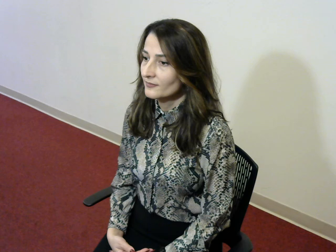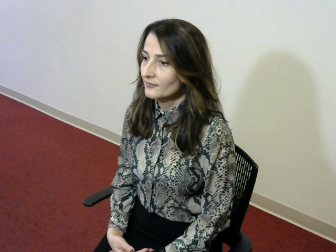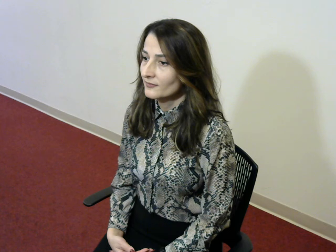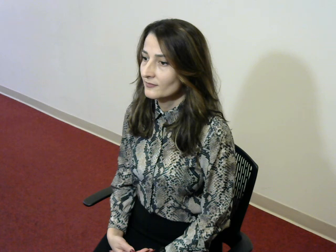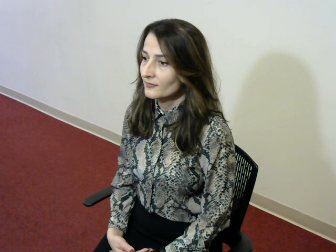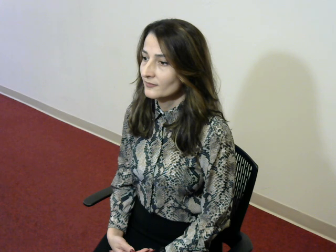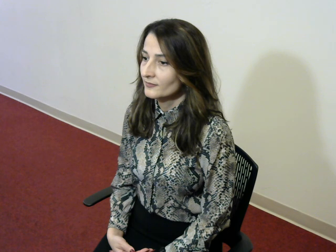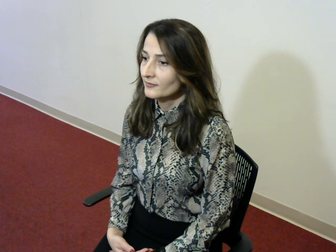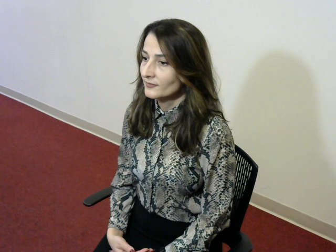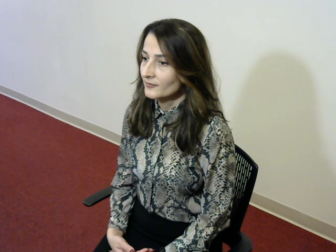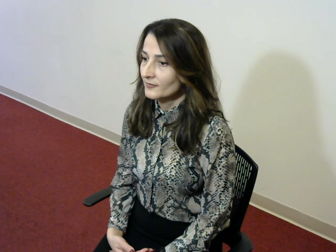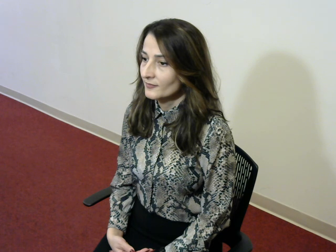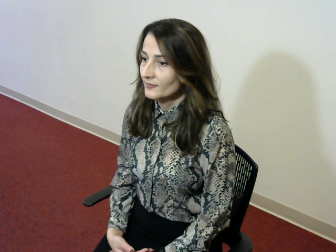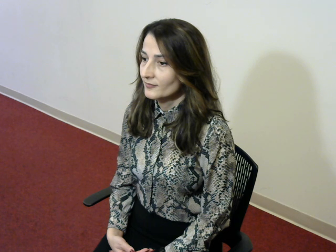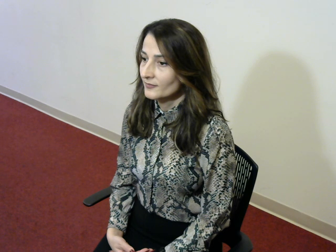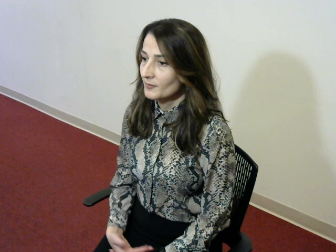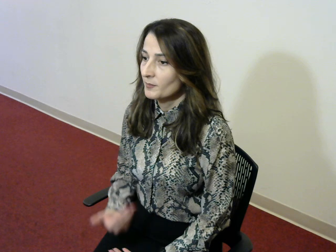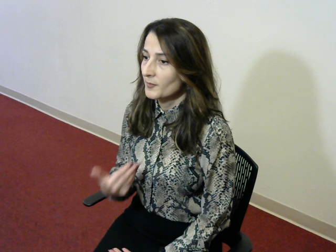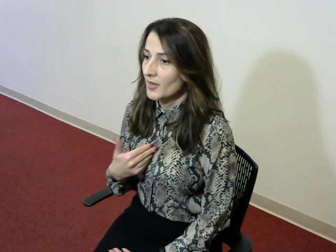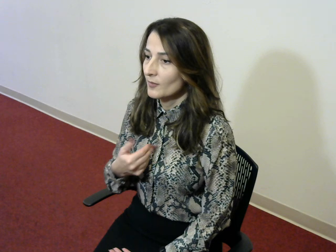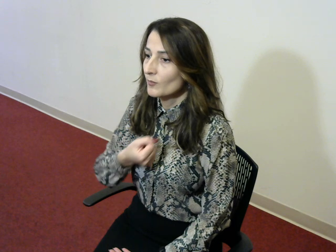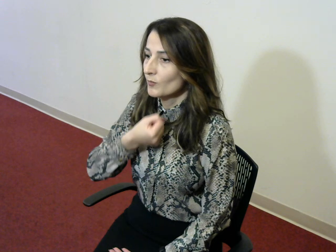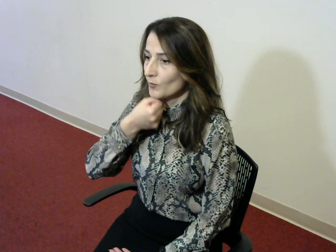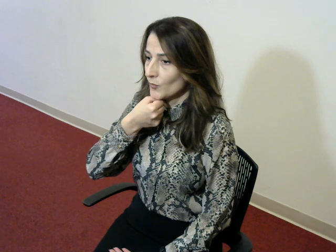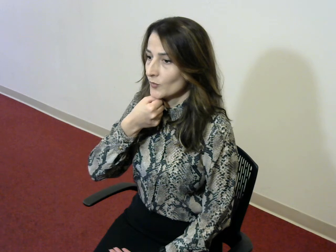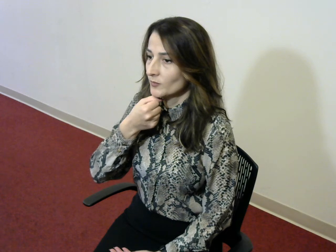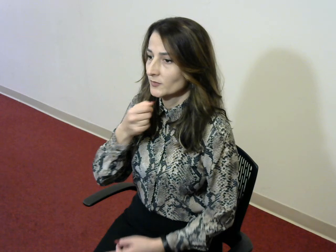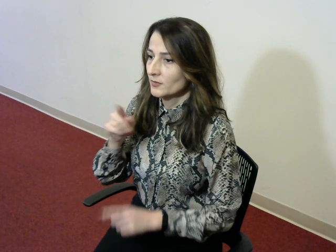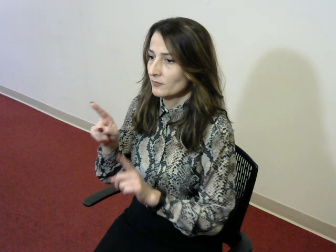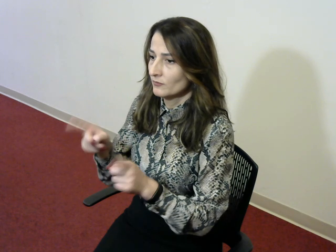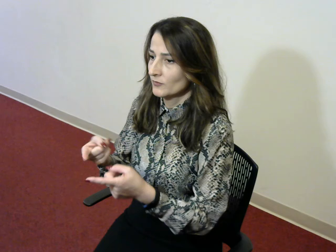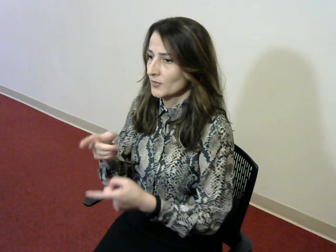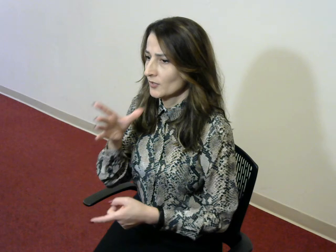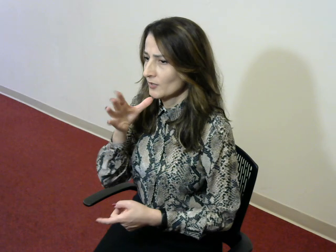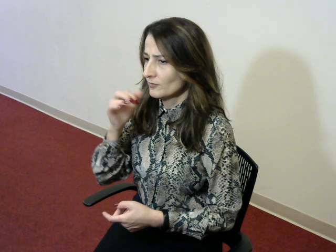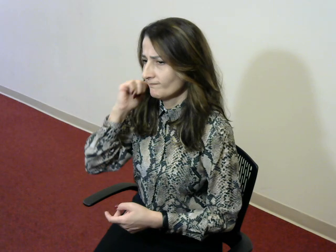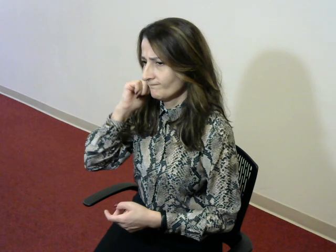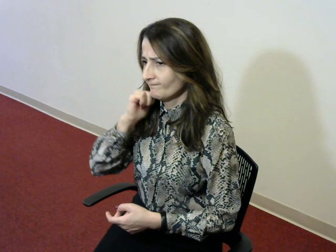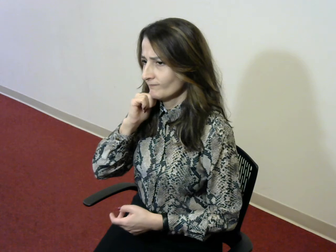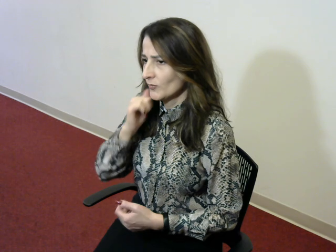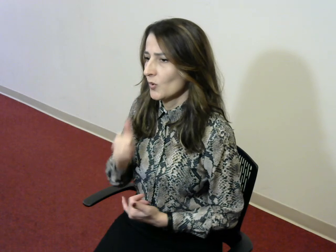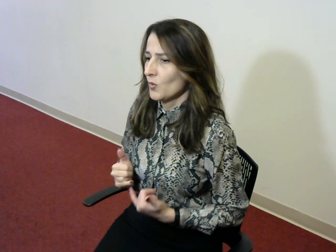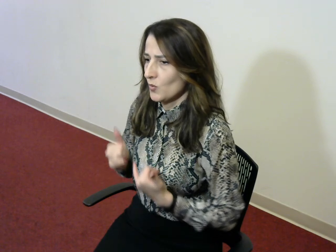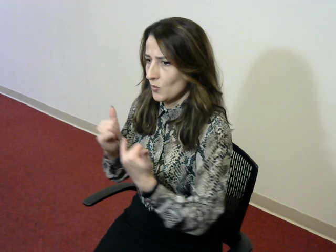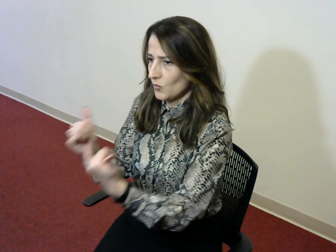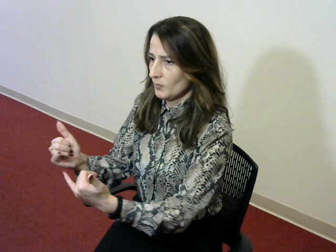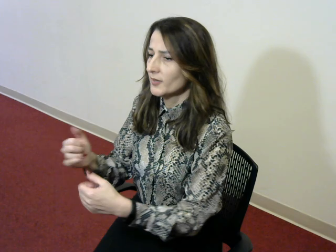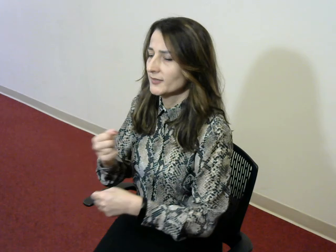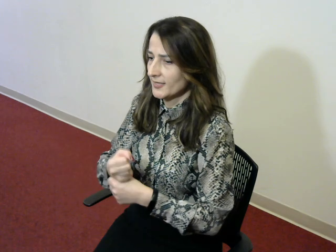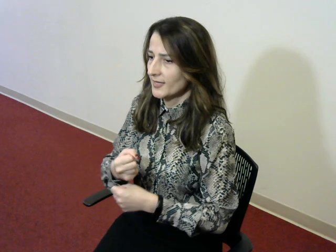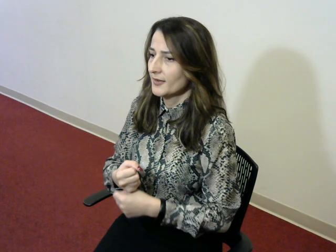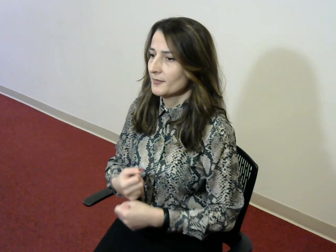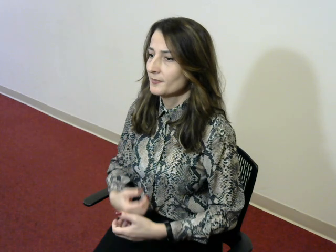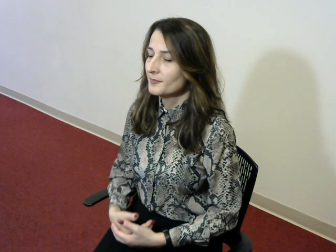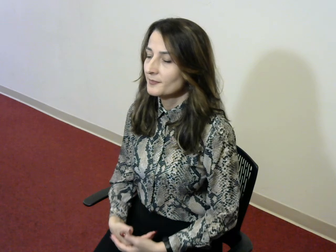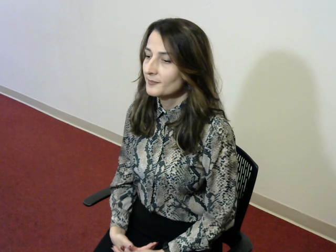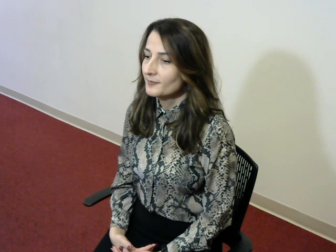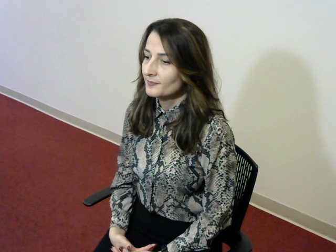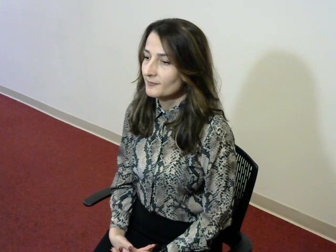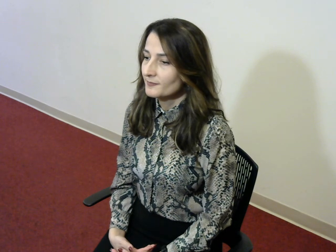Mən böyüklərə (yaşlılara) hörmət edirəm